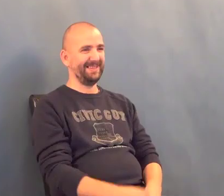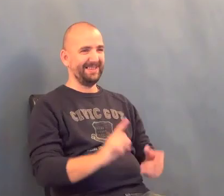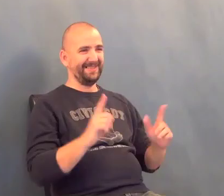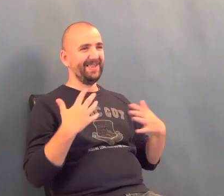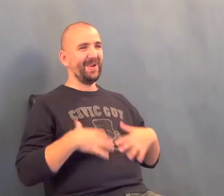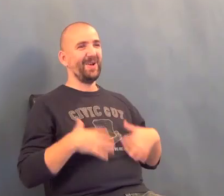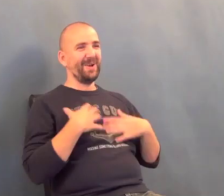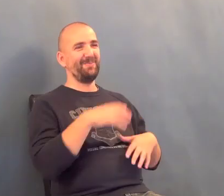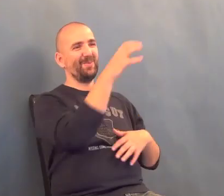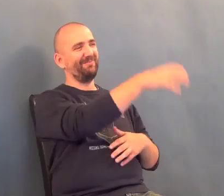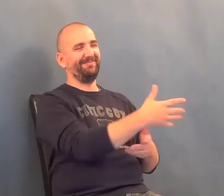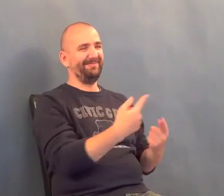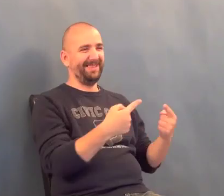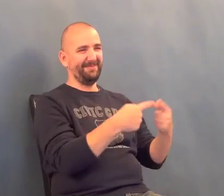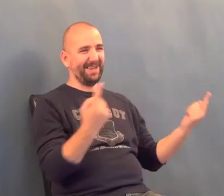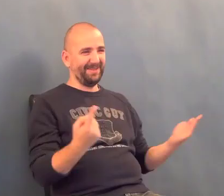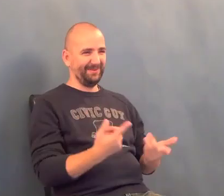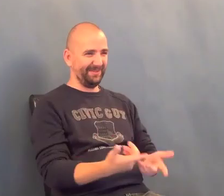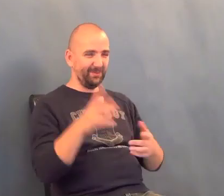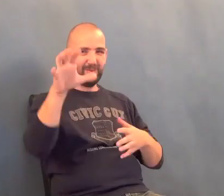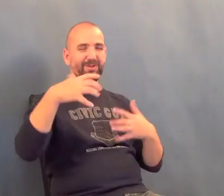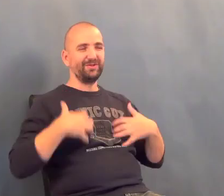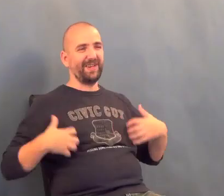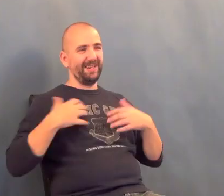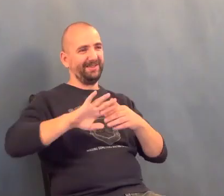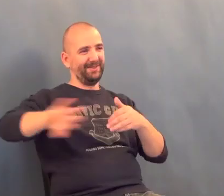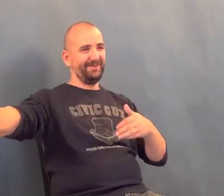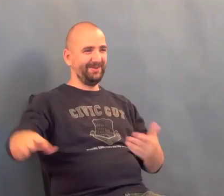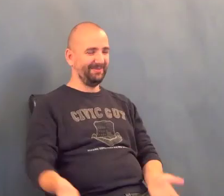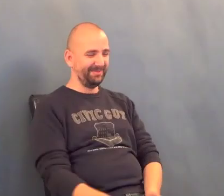Nie wolno im się kąpać tam, gdzie kąpią się ludzie. Kąpiel dla zwierząt jest osobno.